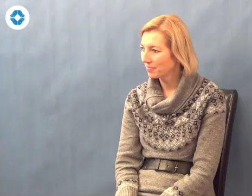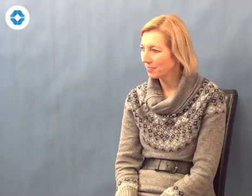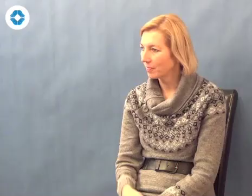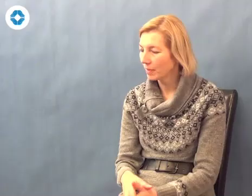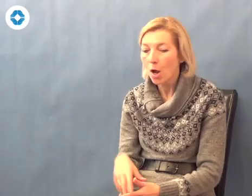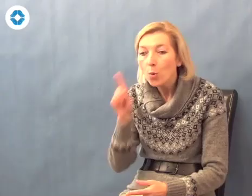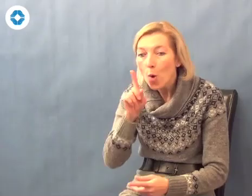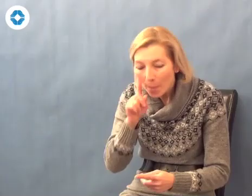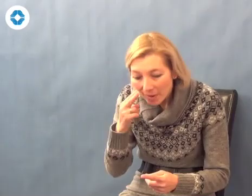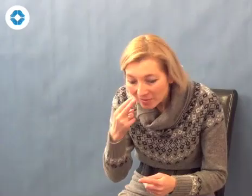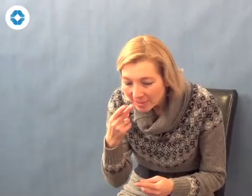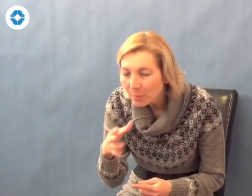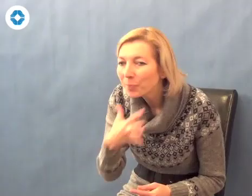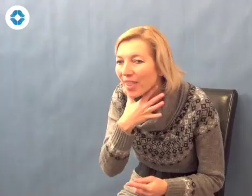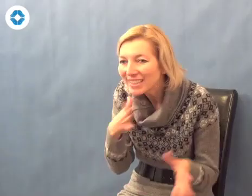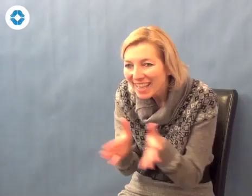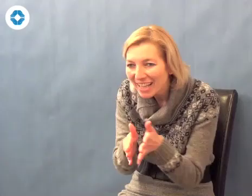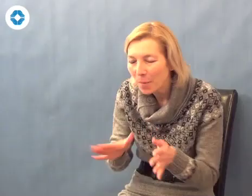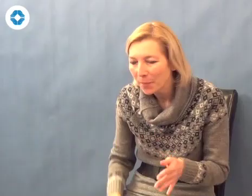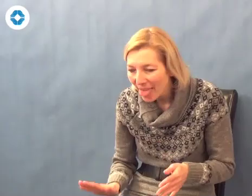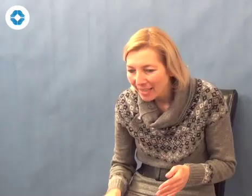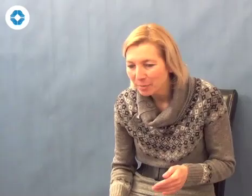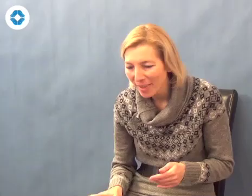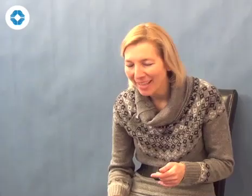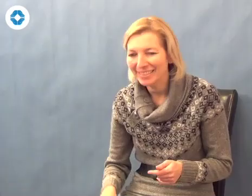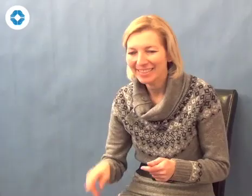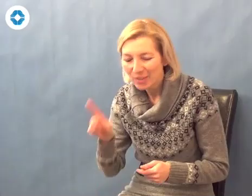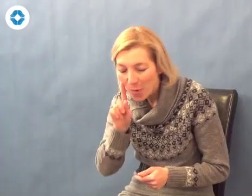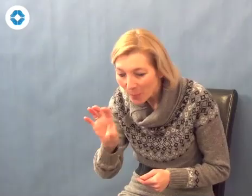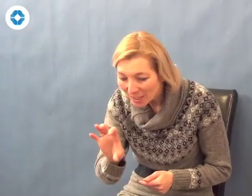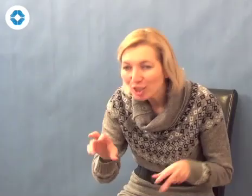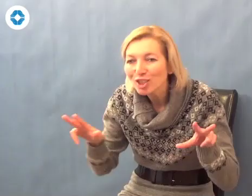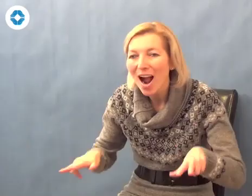Chłopiec razem z psem obserwują żabę.